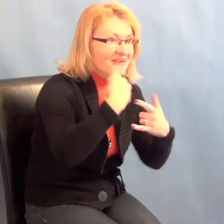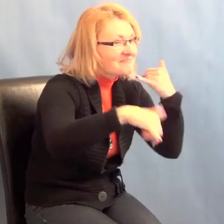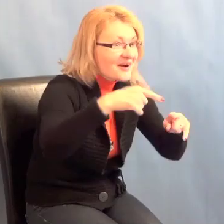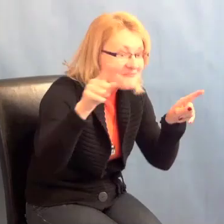Bałagan z innymi terminami.